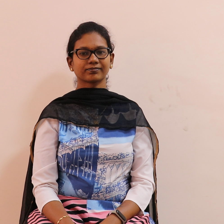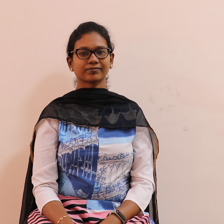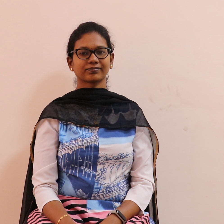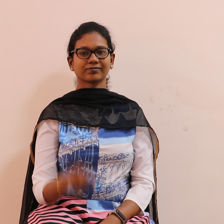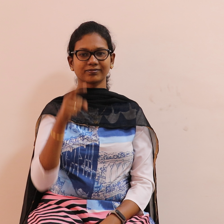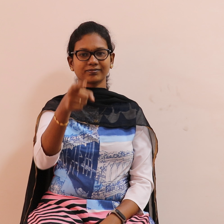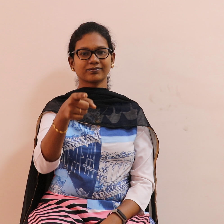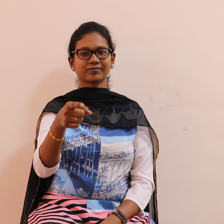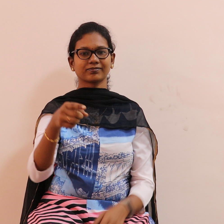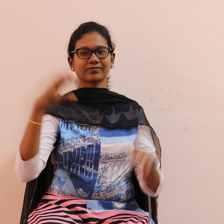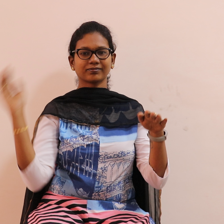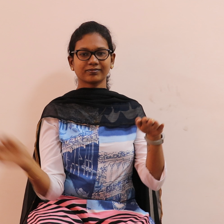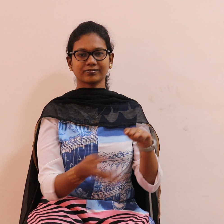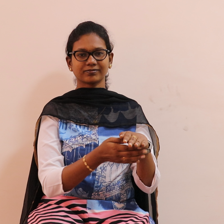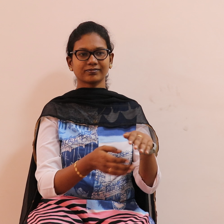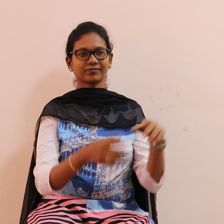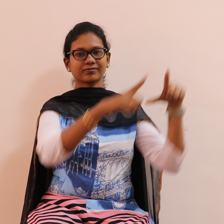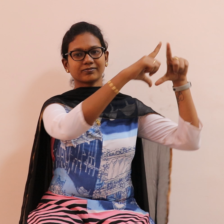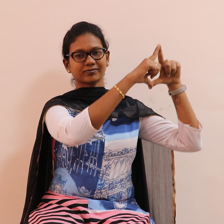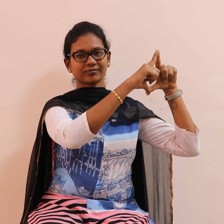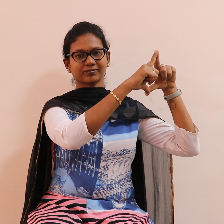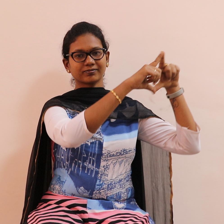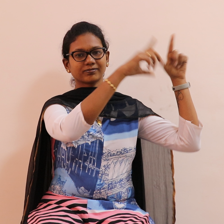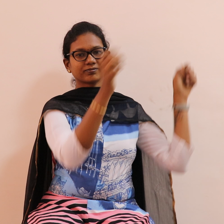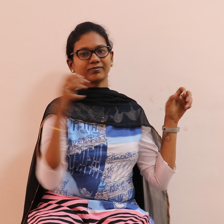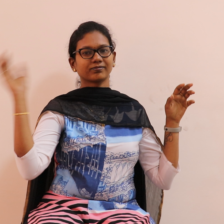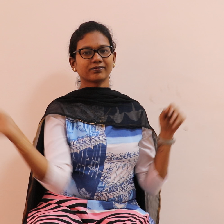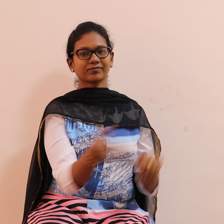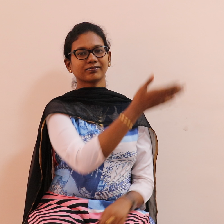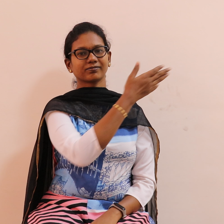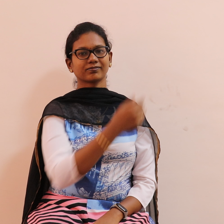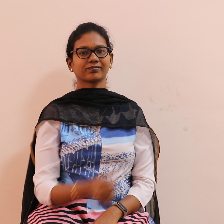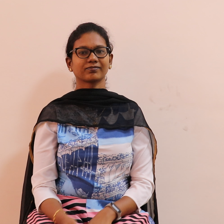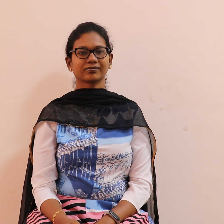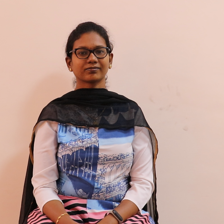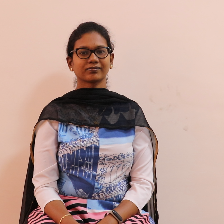He is going into the room